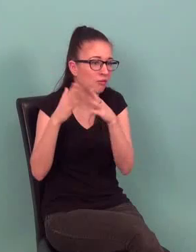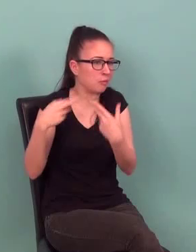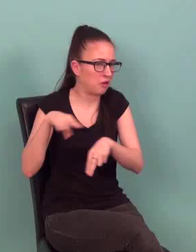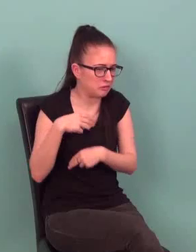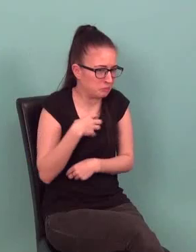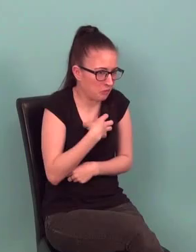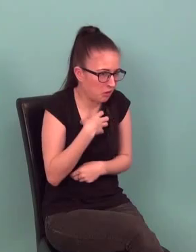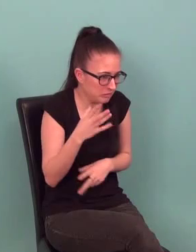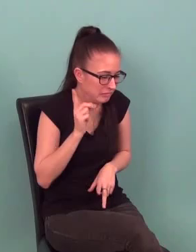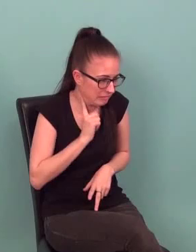Pszczoły mu się odwdzięczyły i teraz go boli.